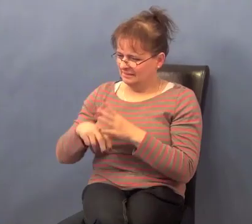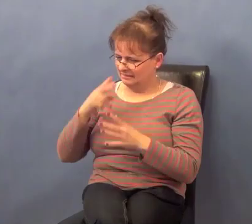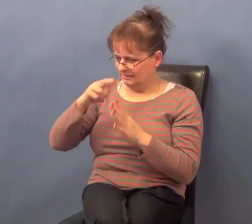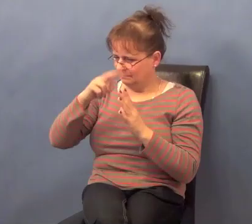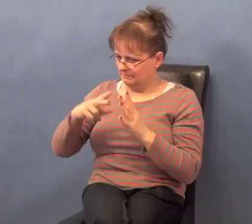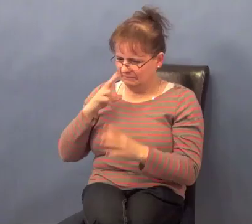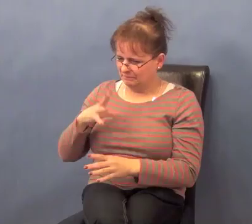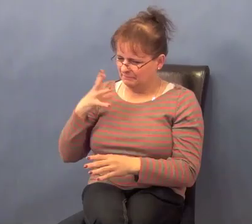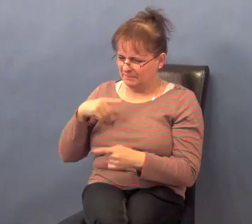Można się utopić, tak to widzę.